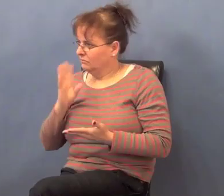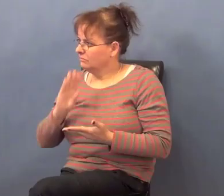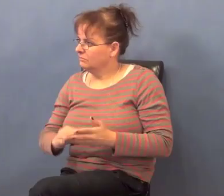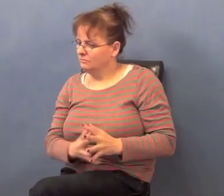Powtórz.